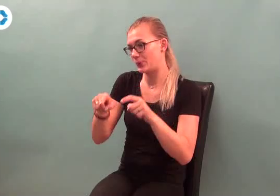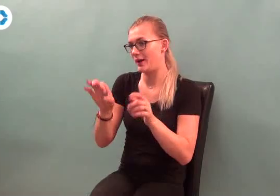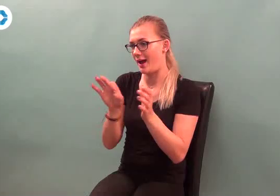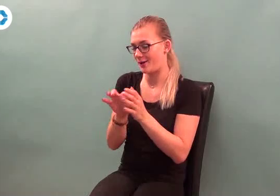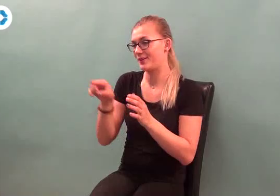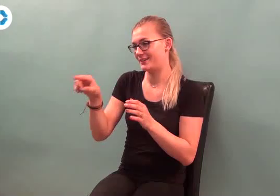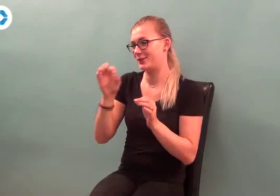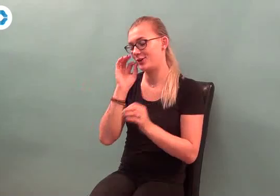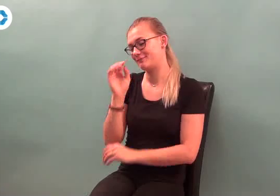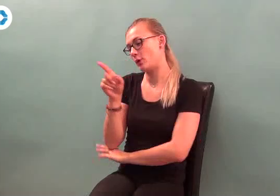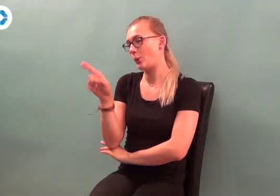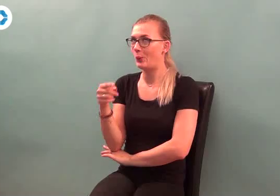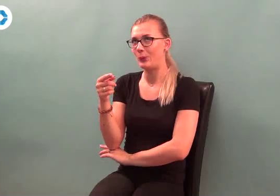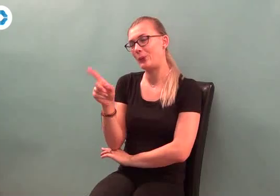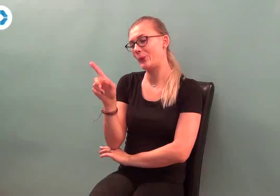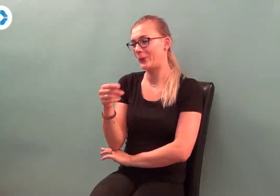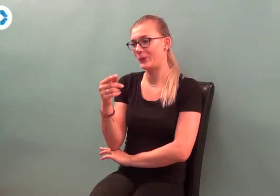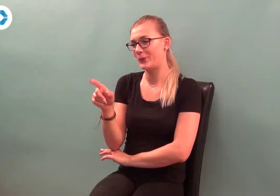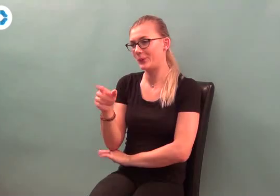Akurat kot przygląda mu się jak się huśta.